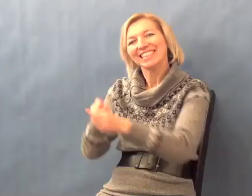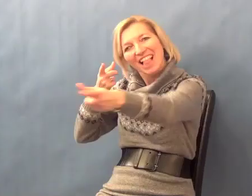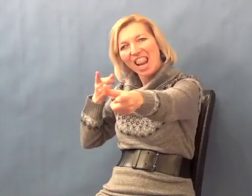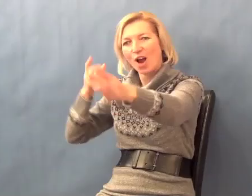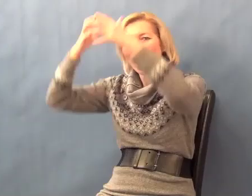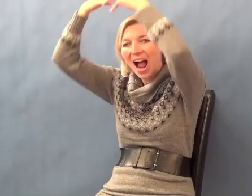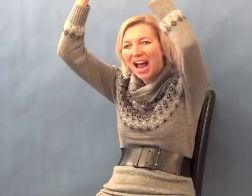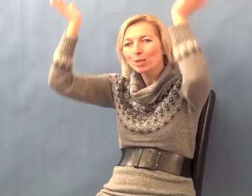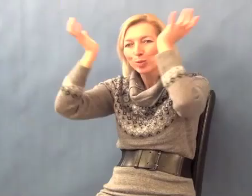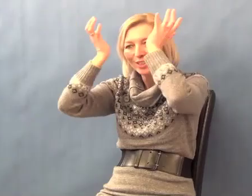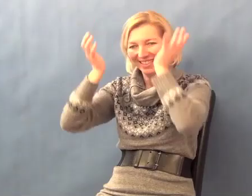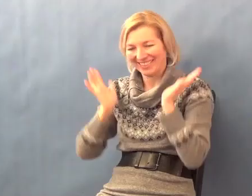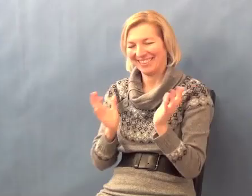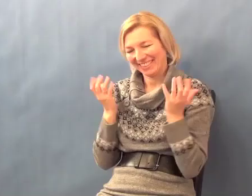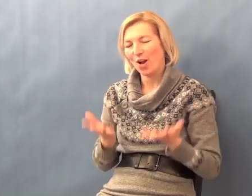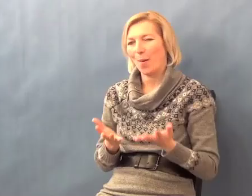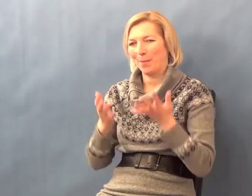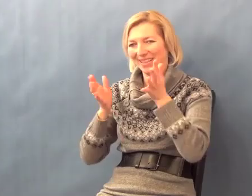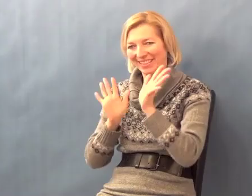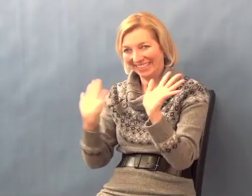Strzelił w kierunku arbuza. Pełny.